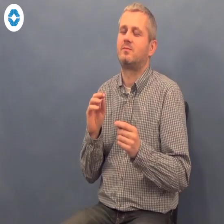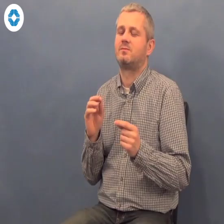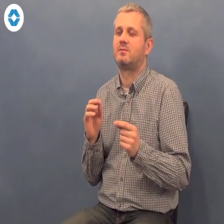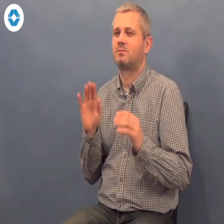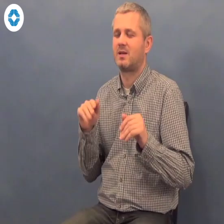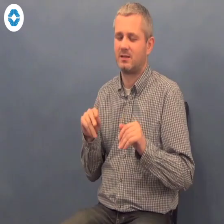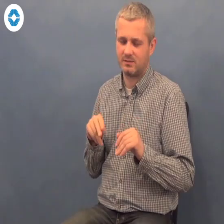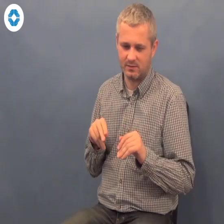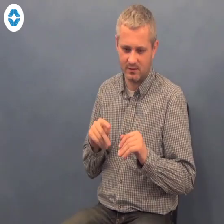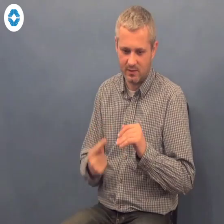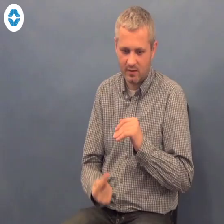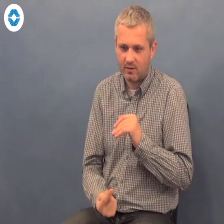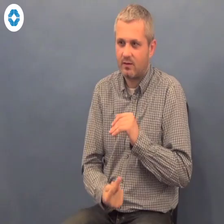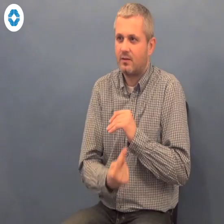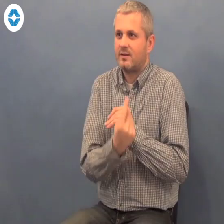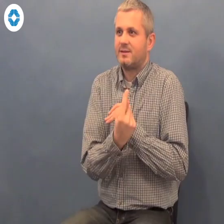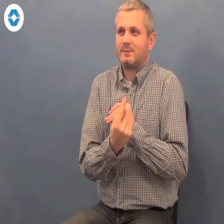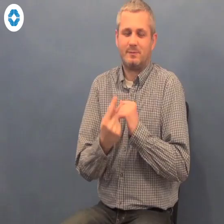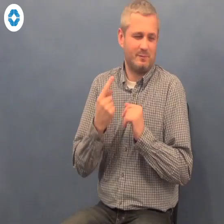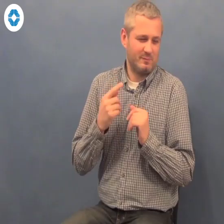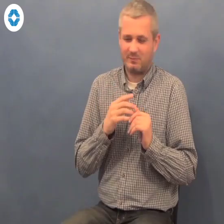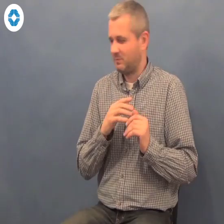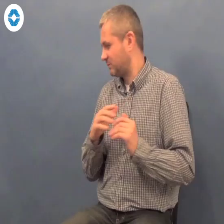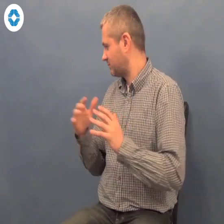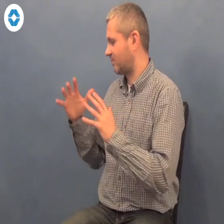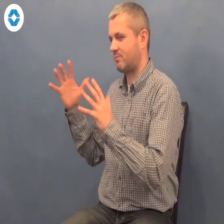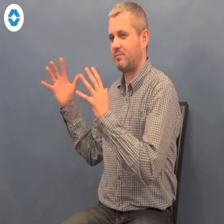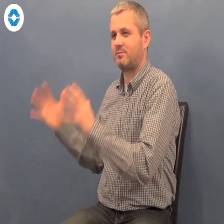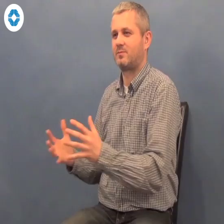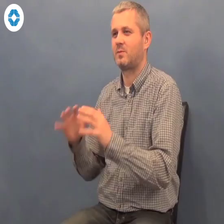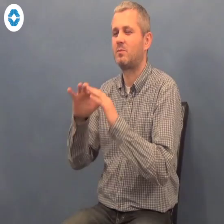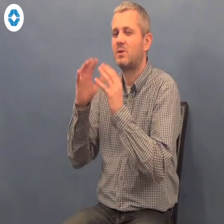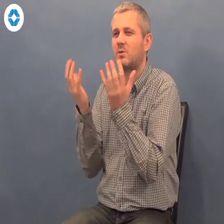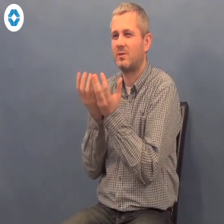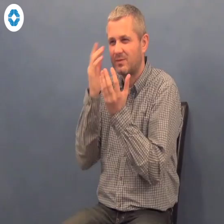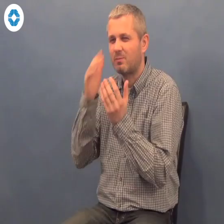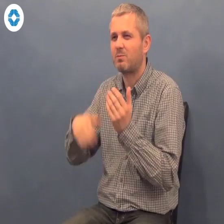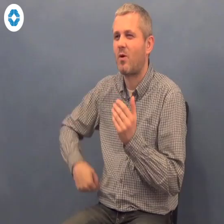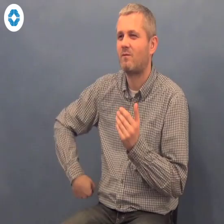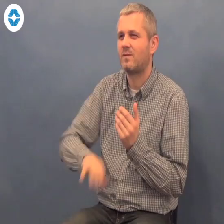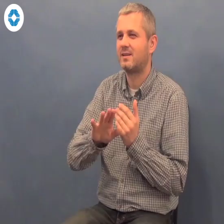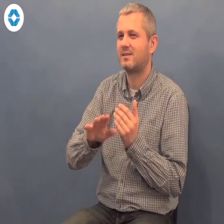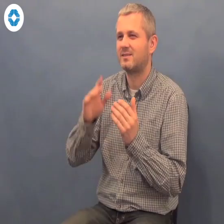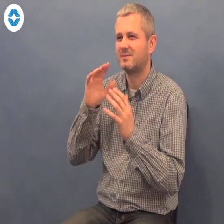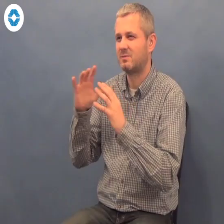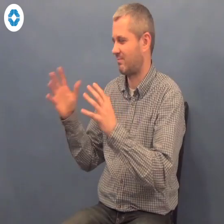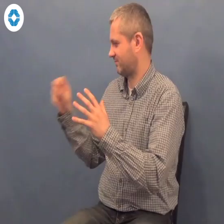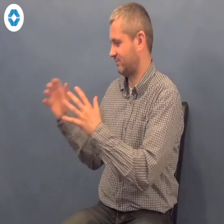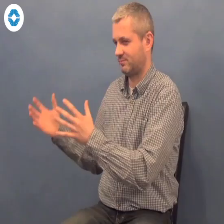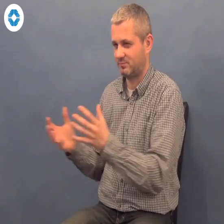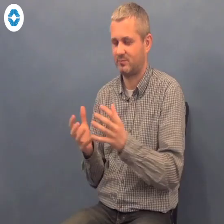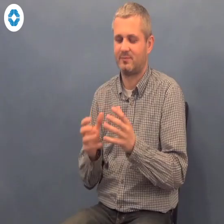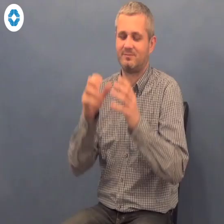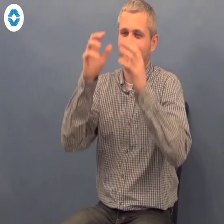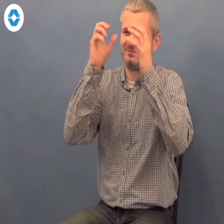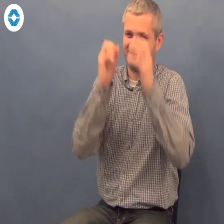Ptak patrzy przestraszony: kot wchodzi! Niespokojnie rozgląda się i bierze kulę bowlingową. Bierze ją i wpuszcza do rynny.